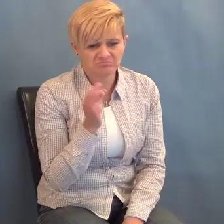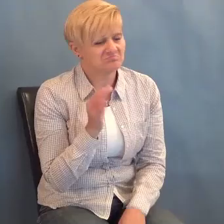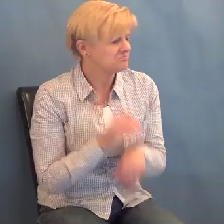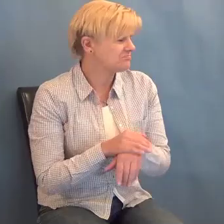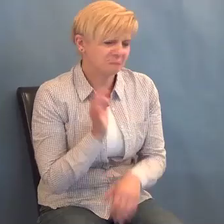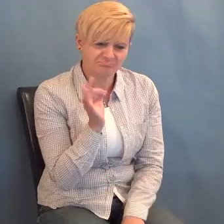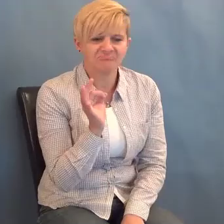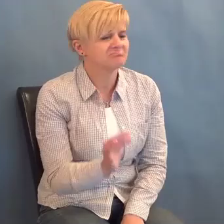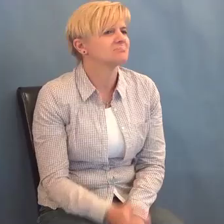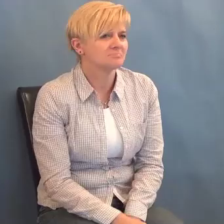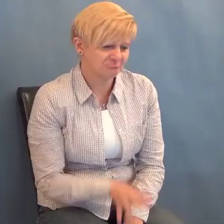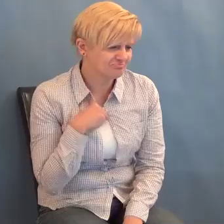W porządku, zgoda, w porządku.